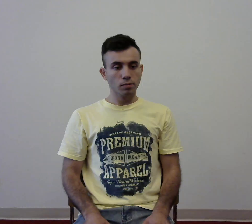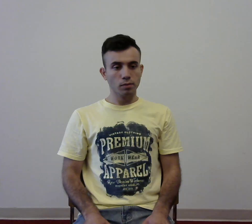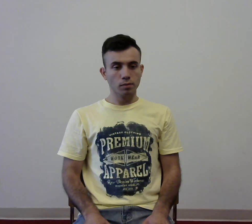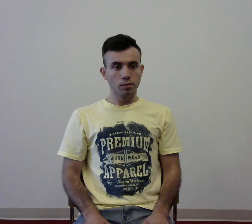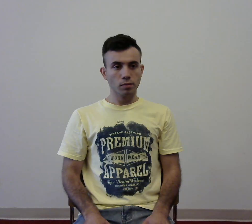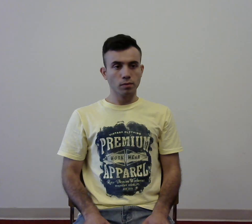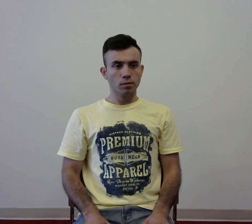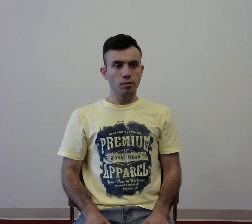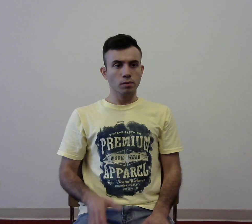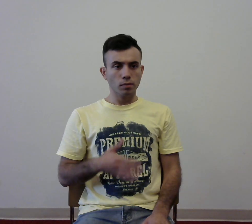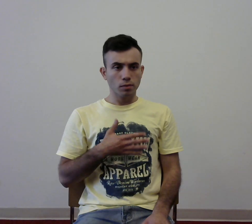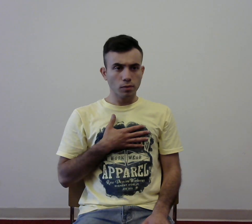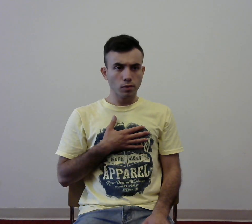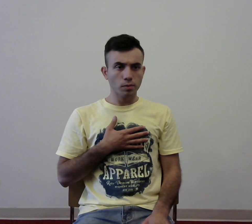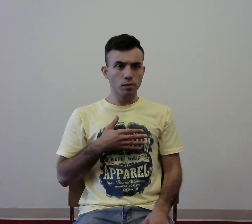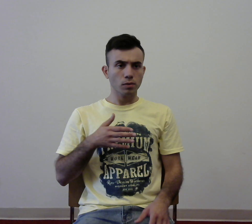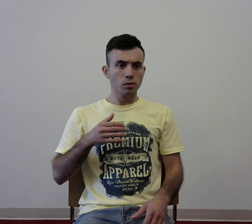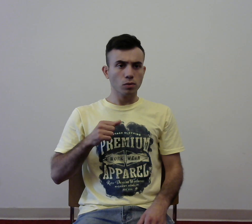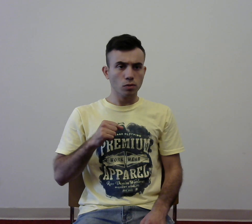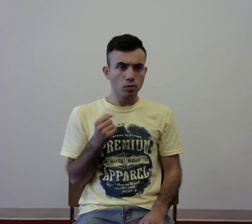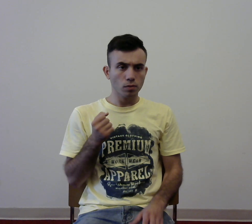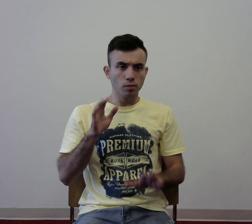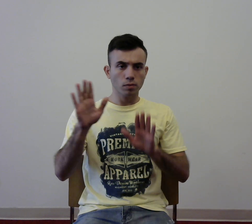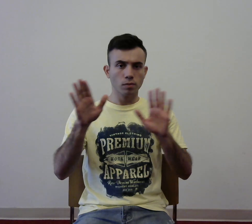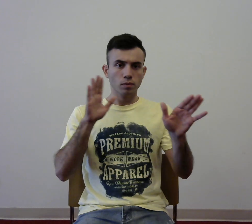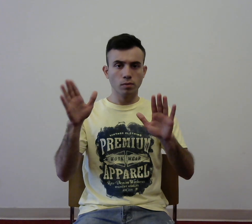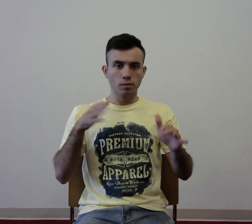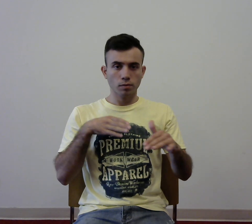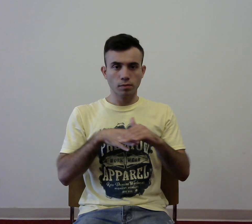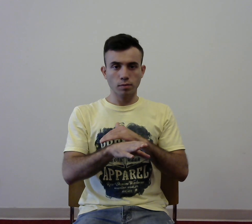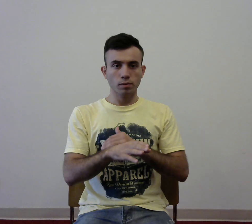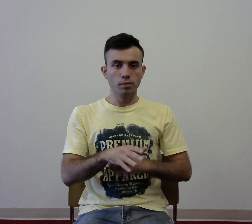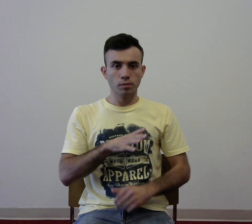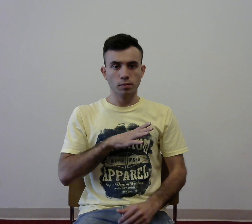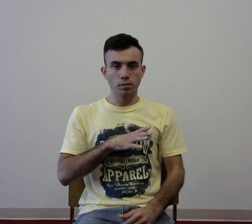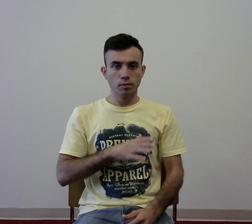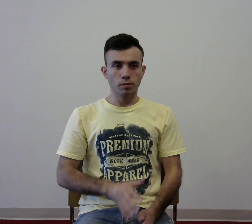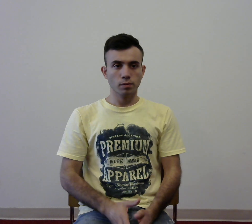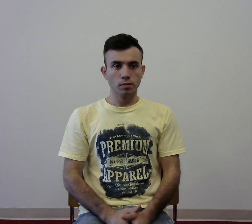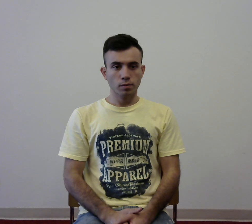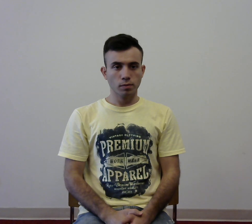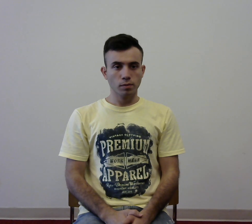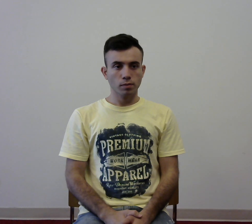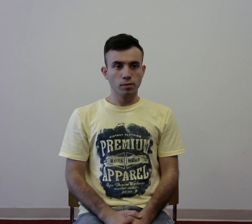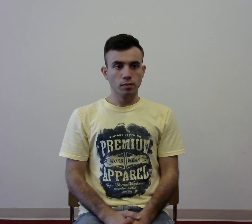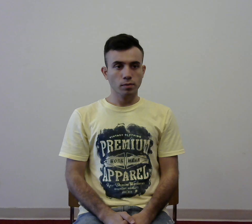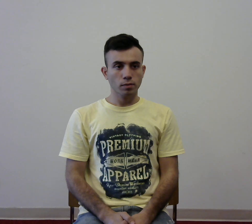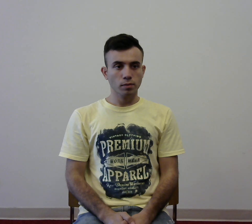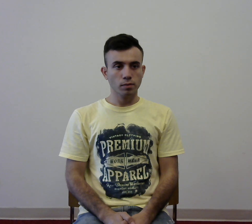Mənim dostumla sərgiyə getmişdim